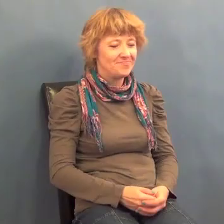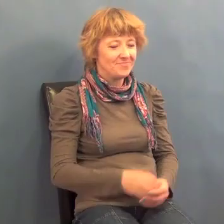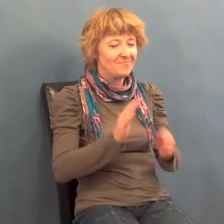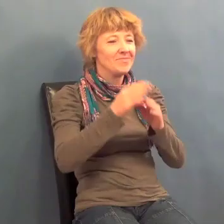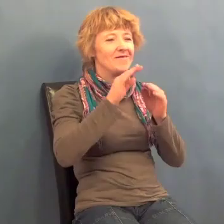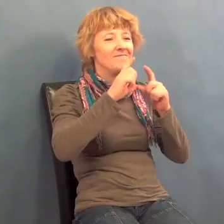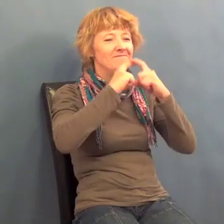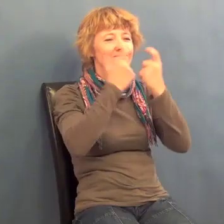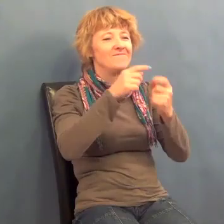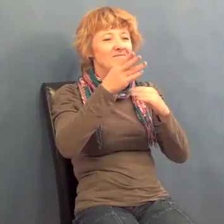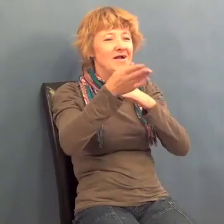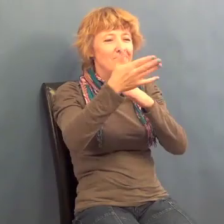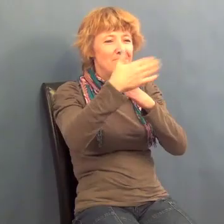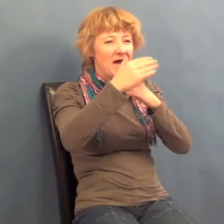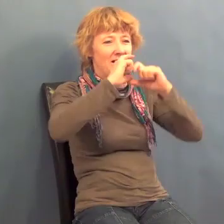Jest okrągłe akwarium z rybką w środku.